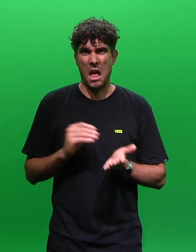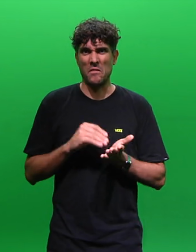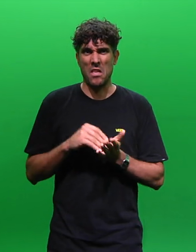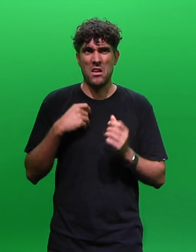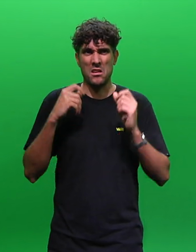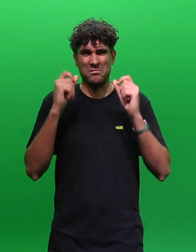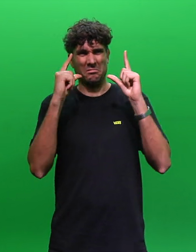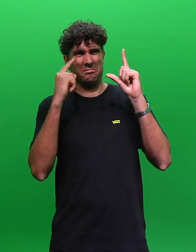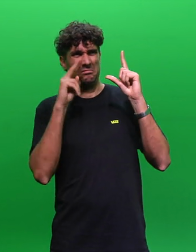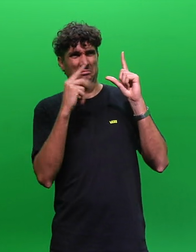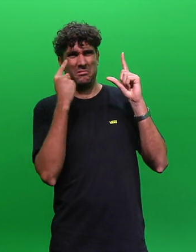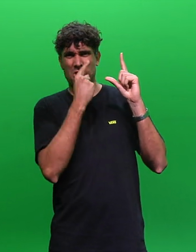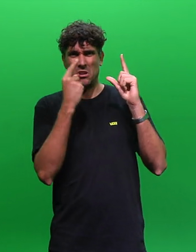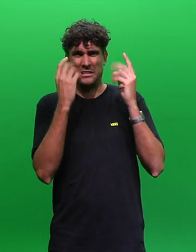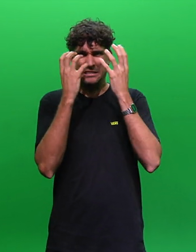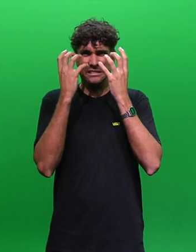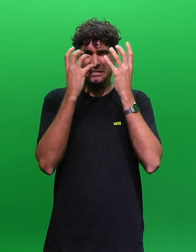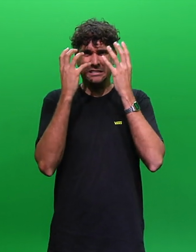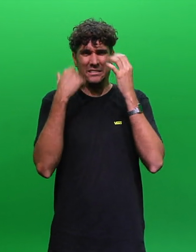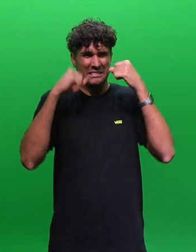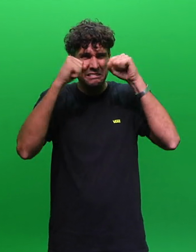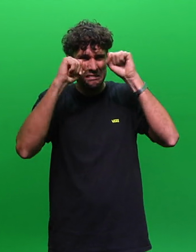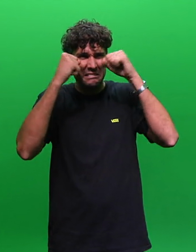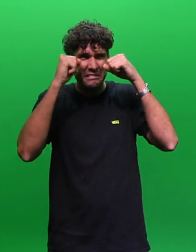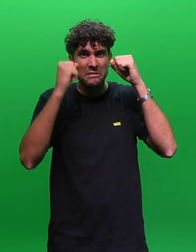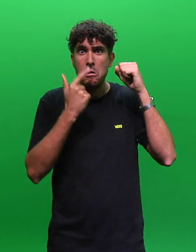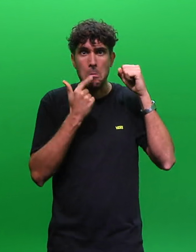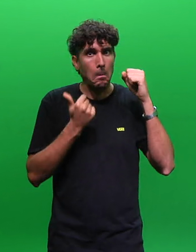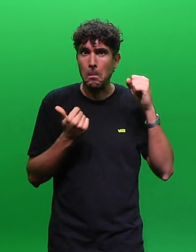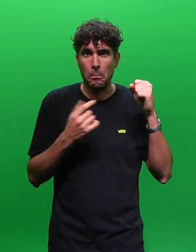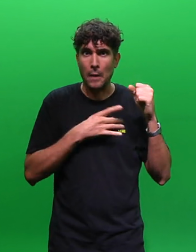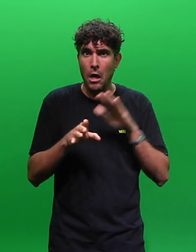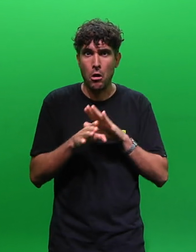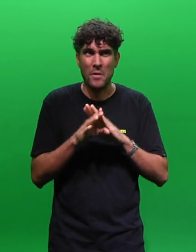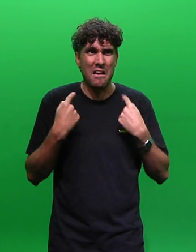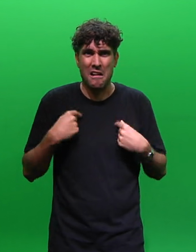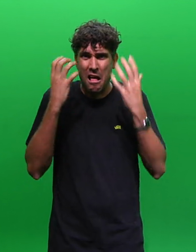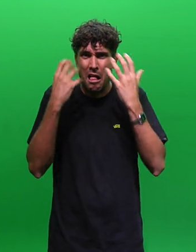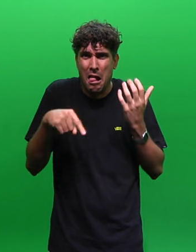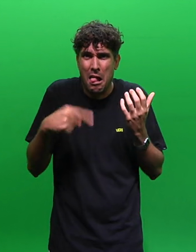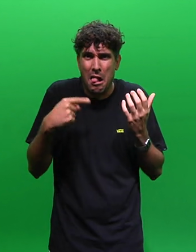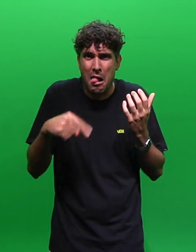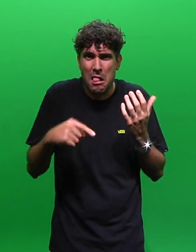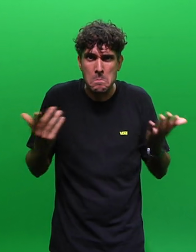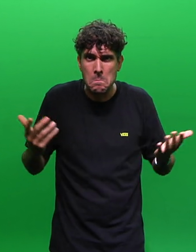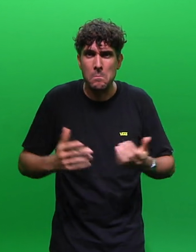De vegades quan obro els ulls em piquen, em rasco els ulls, però no es posen vermells, continuen blancs, però jo tinc sensació de picor.